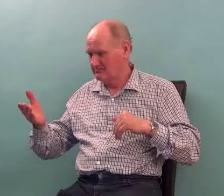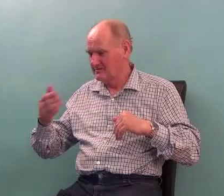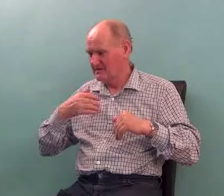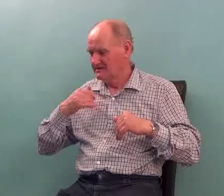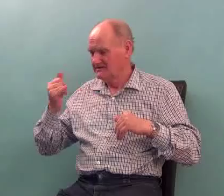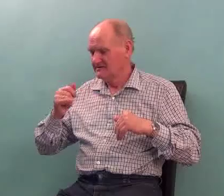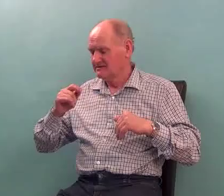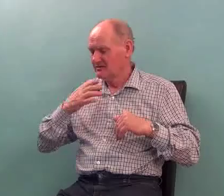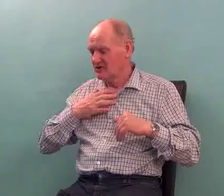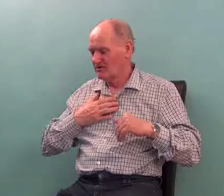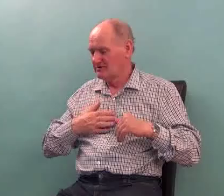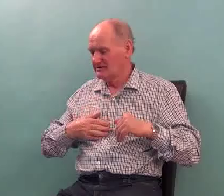Ja zawsze lubię...